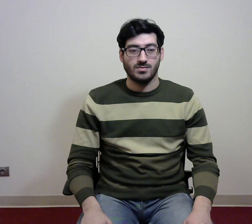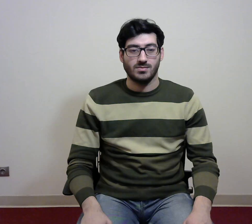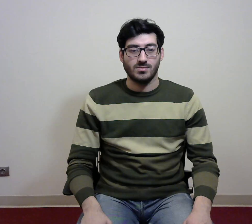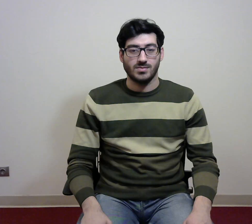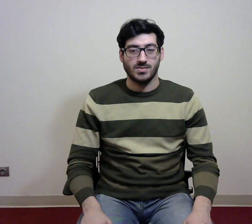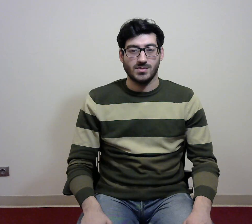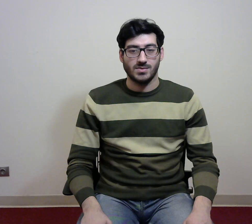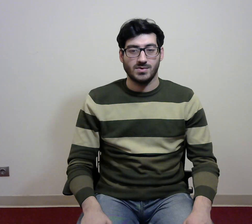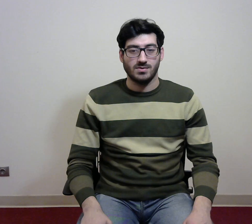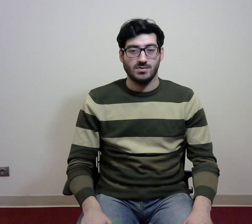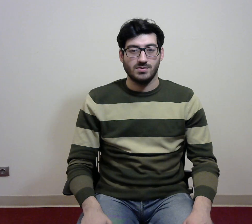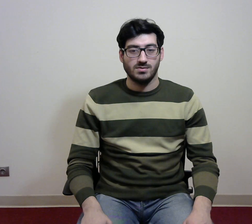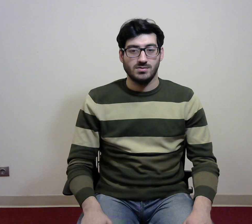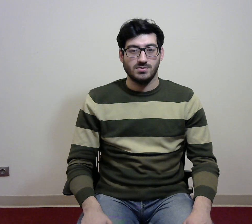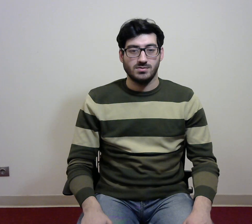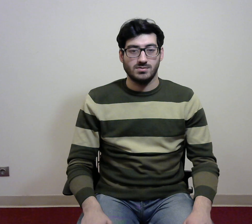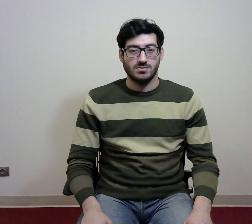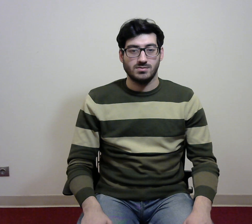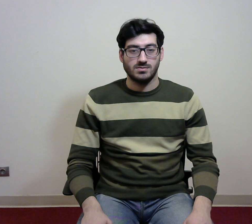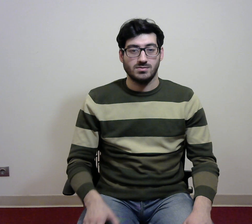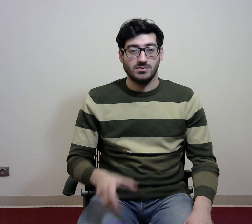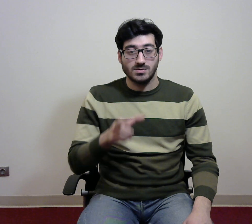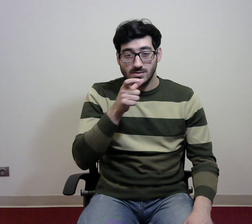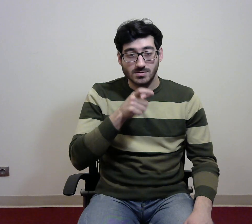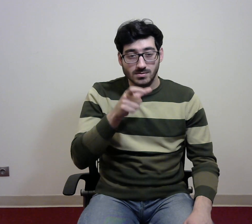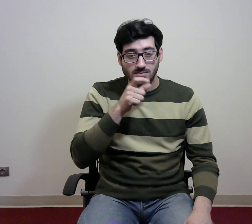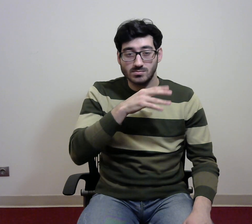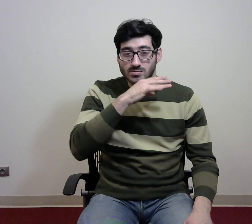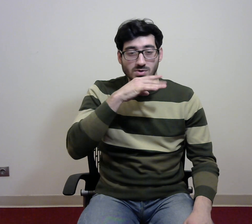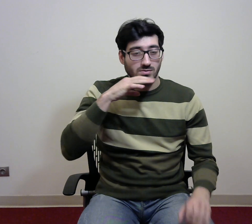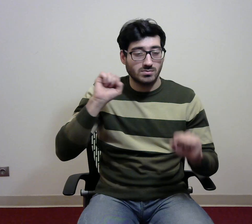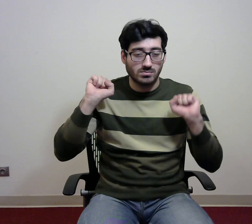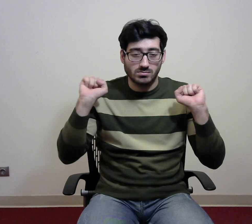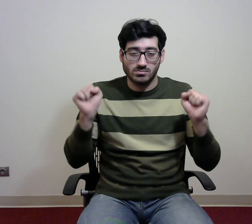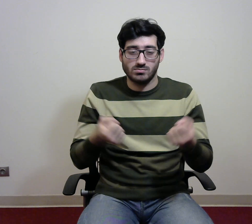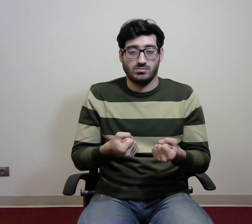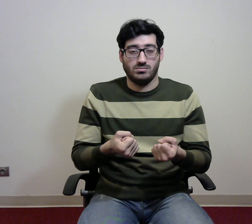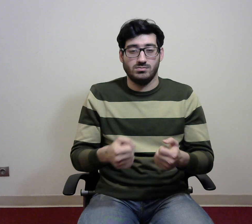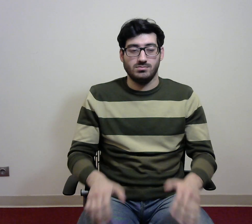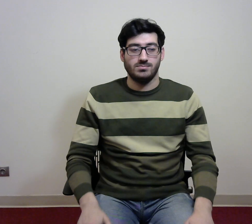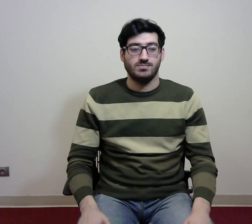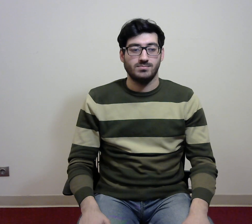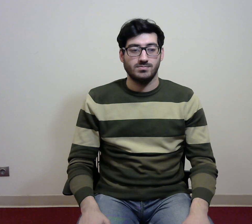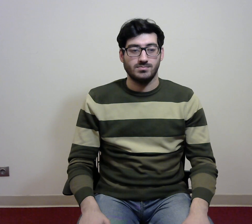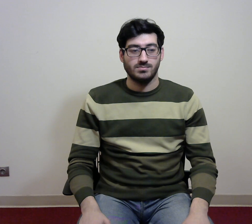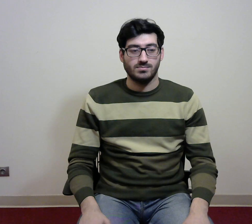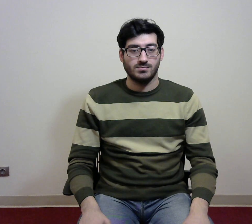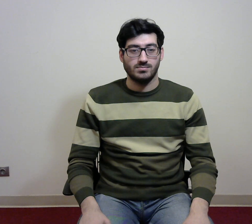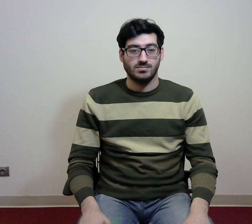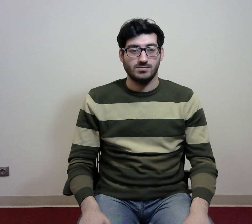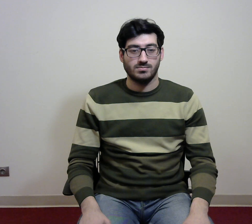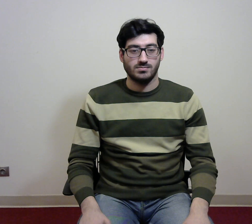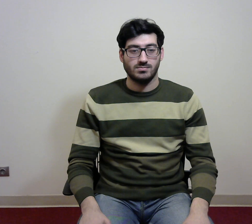Dondurma çox soyuqdur